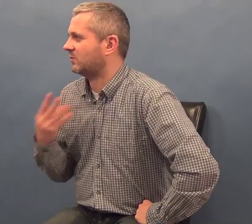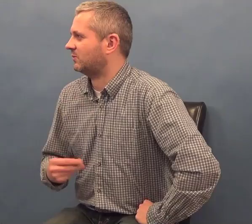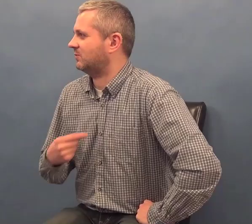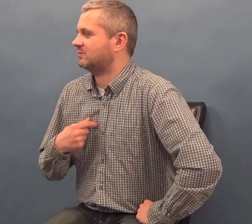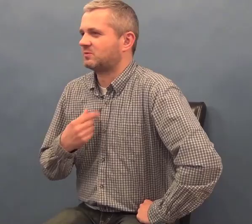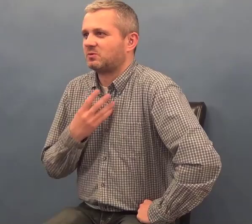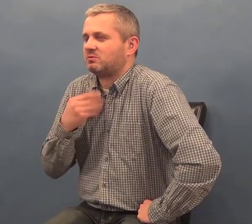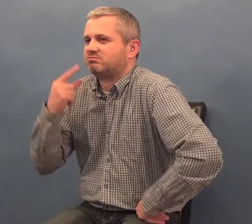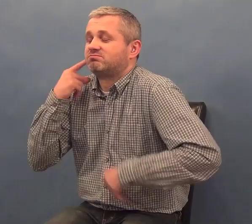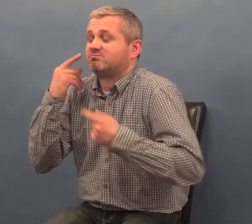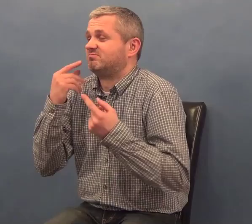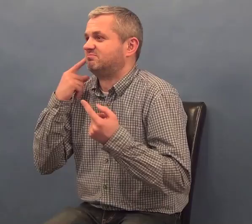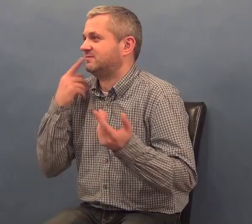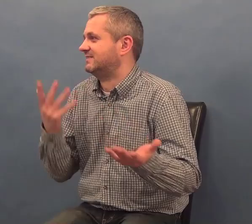Nie czułem, nie słyszałem.